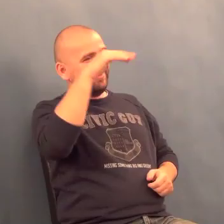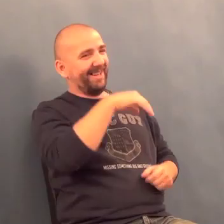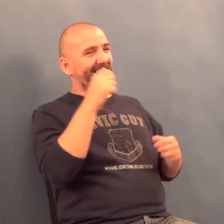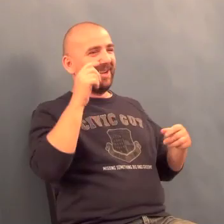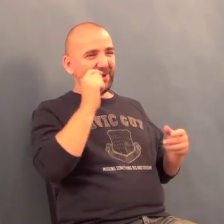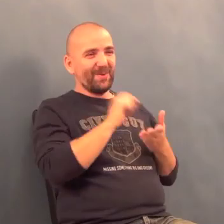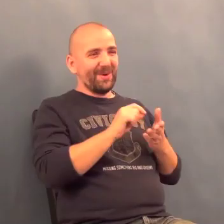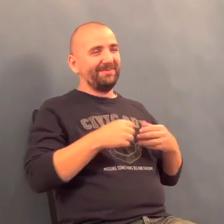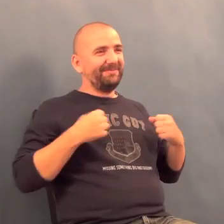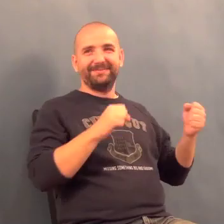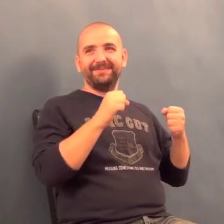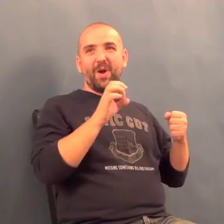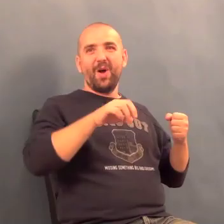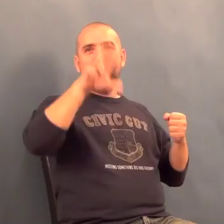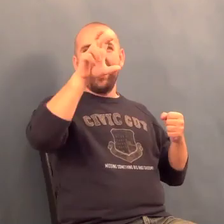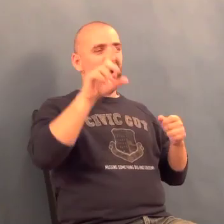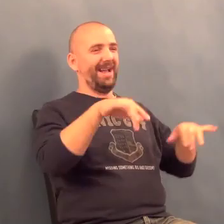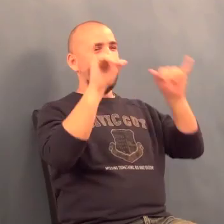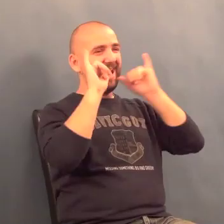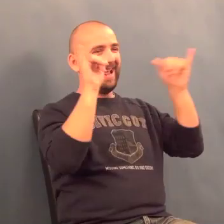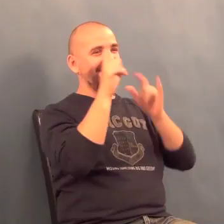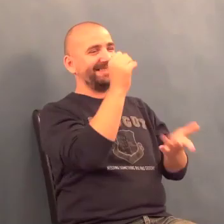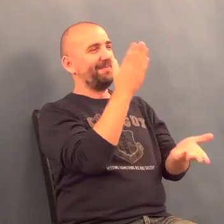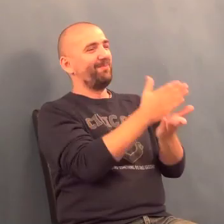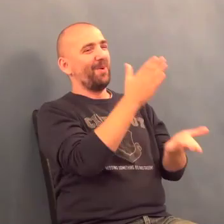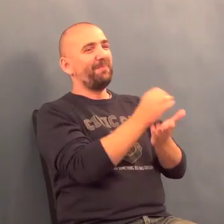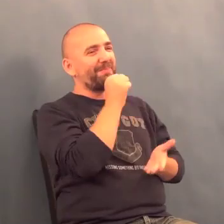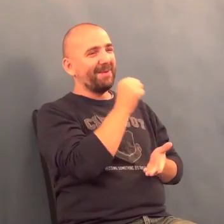Kura przestraszona mówi: och! I woła babcię, prosi o pomoc.